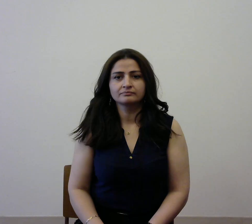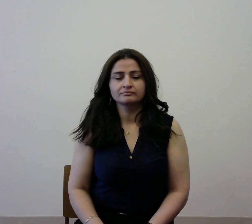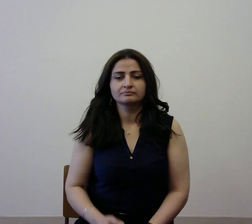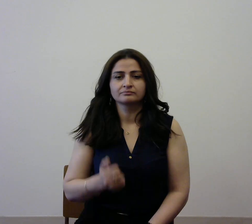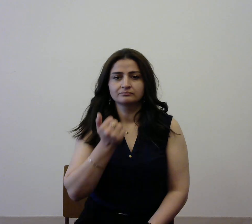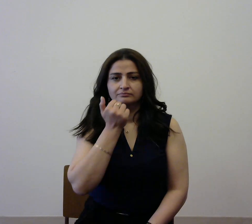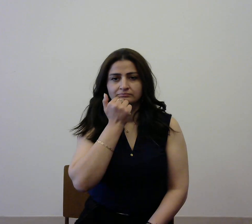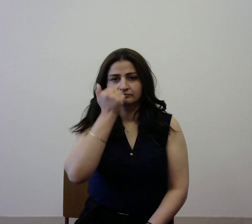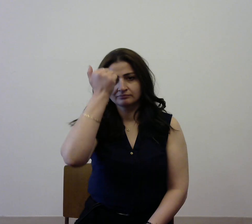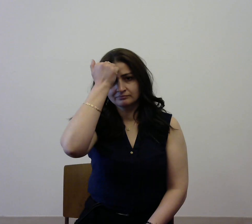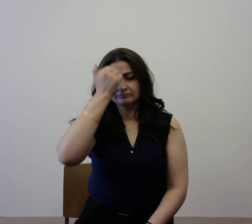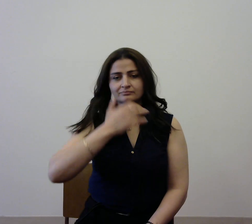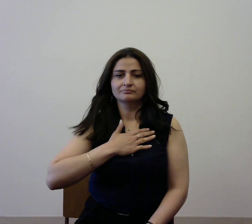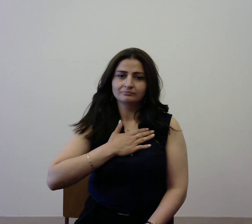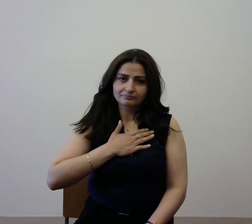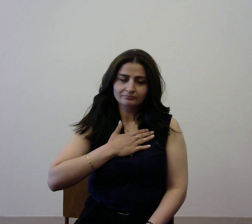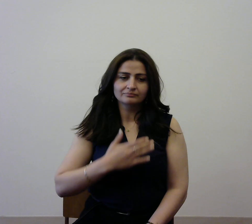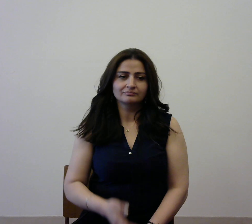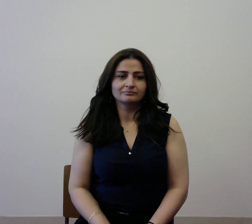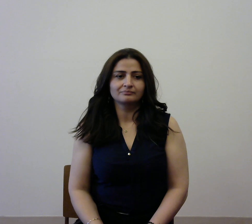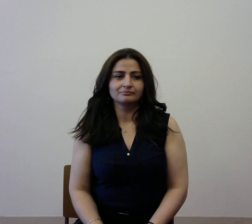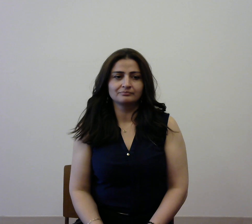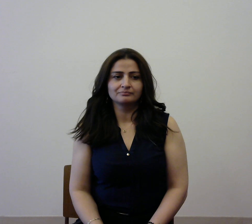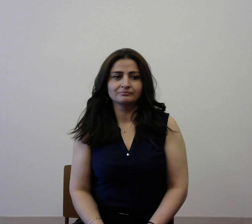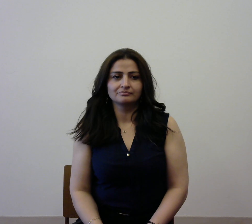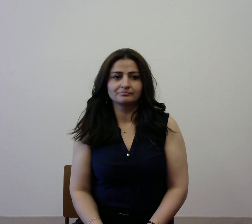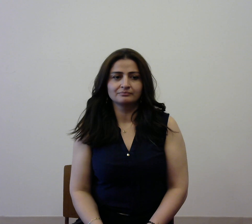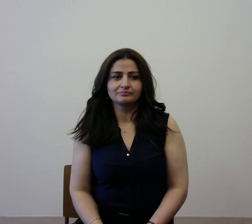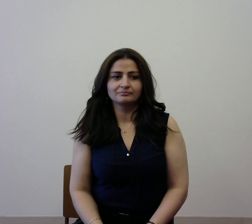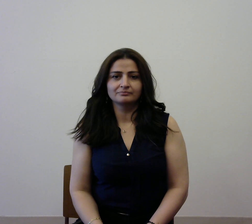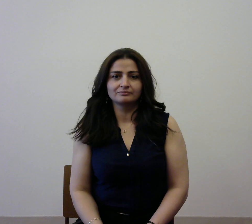Təşəkkür edirəm